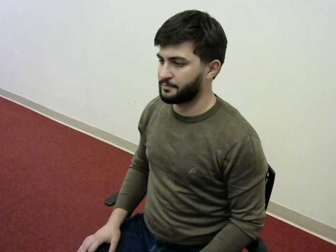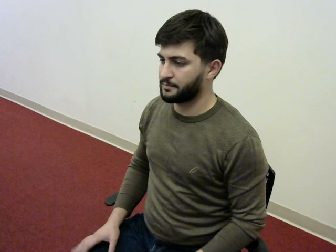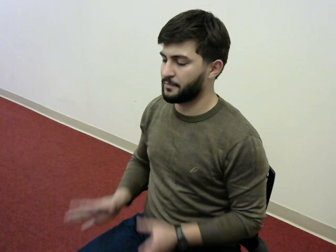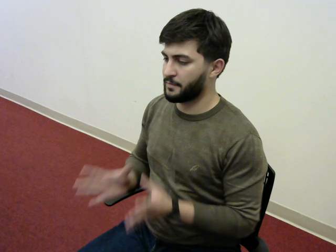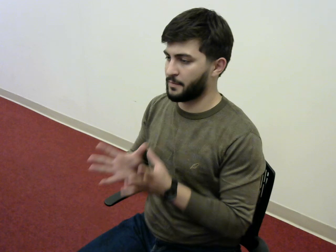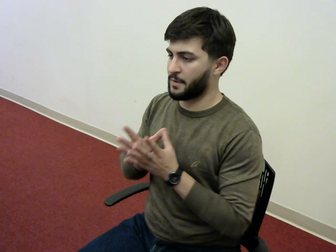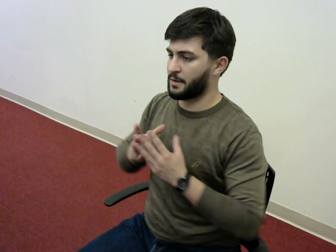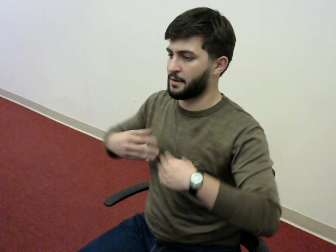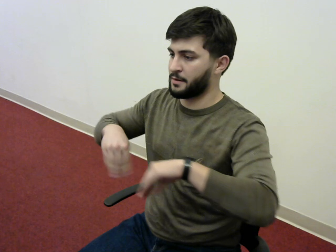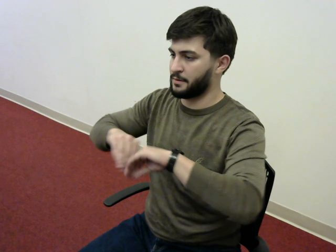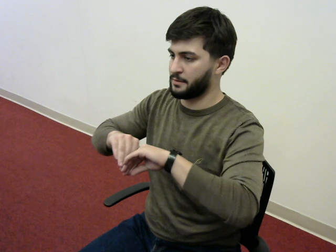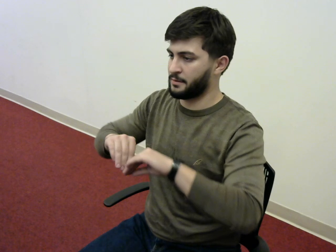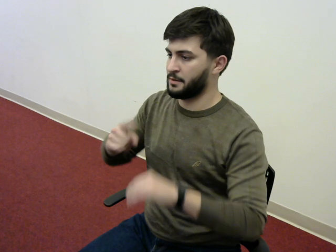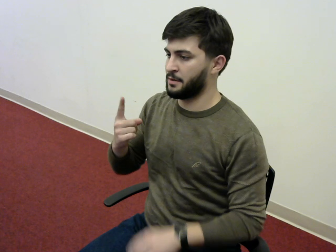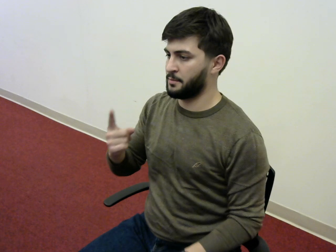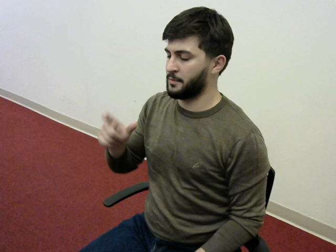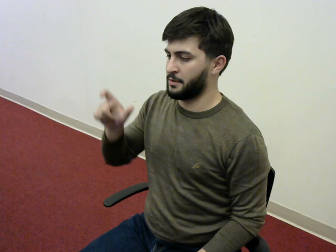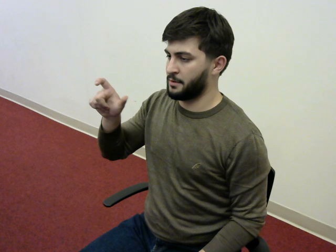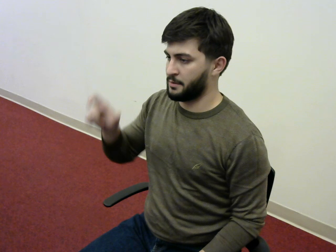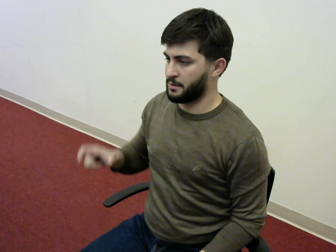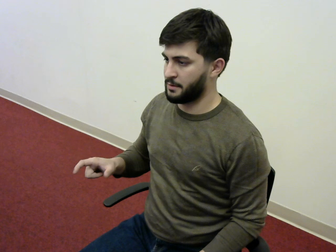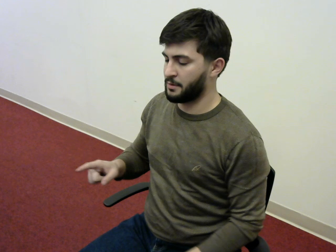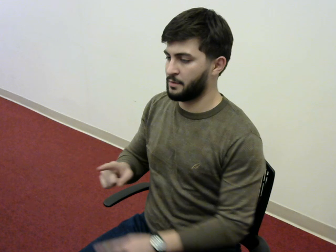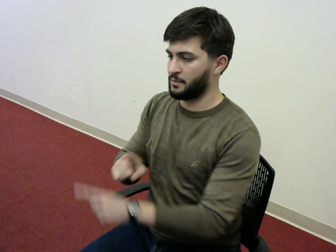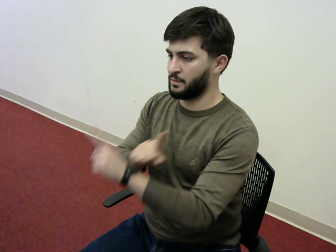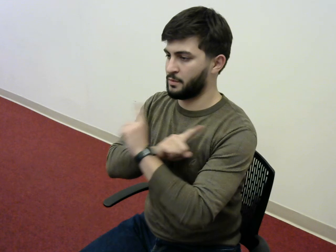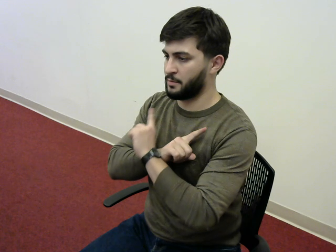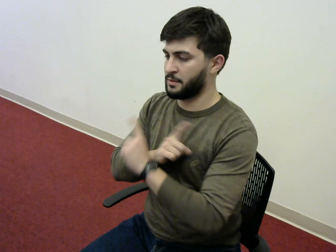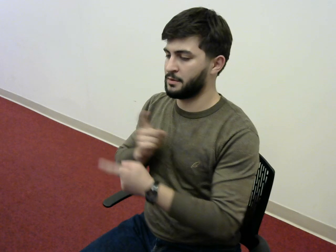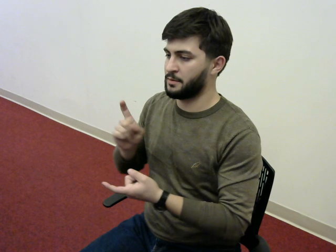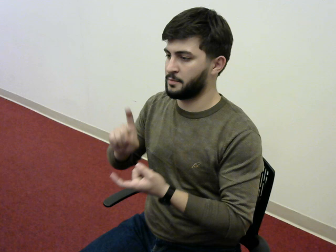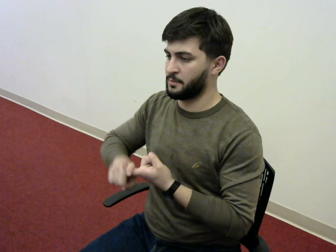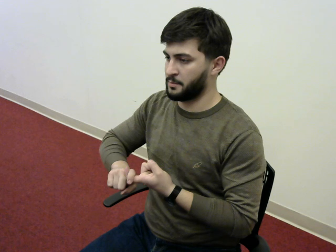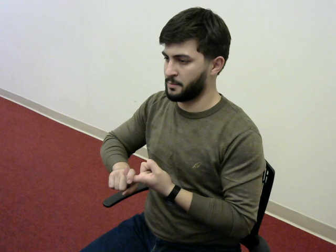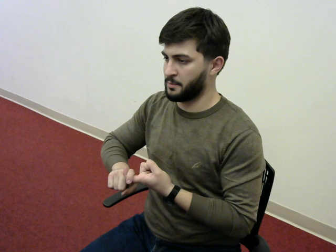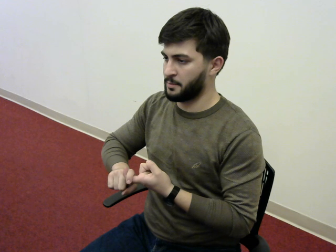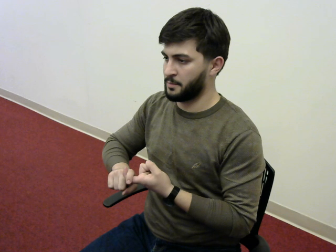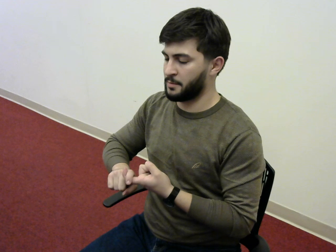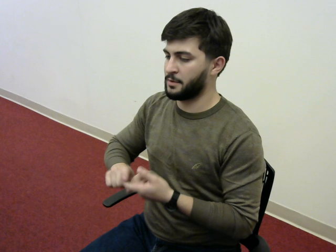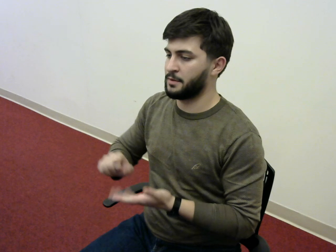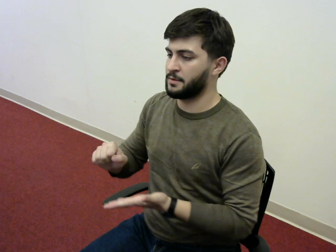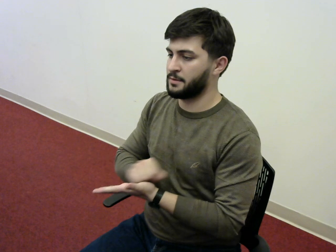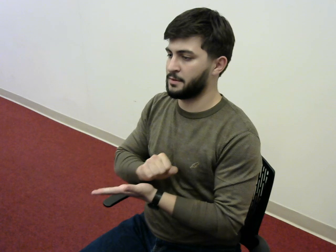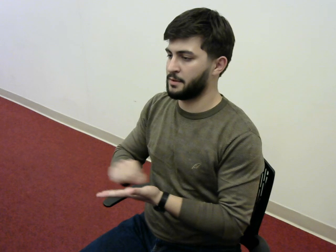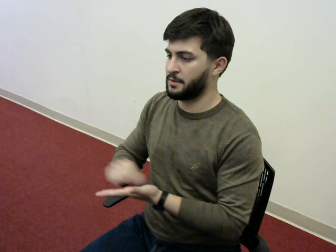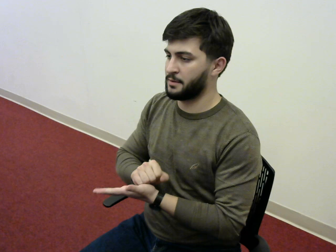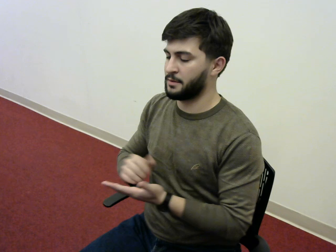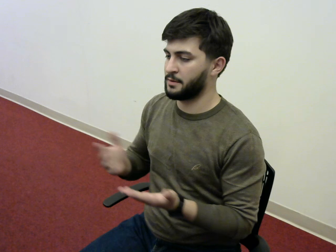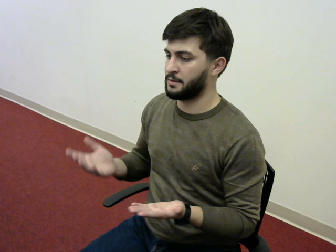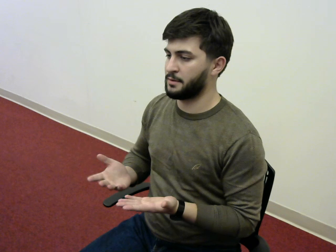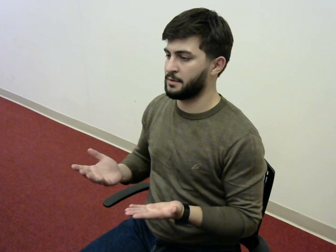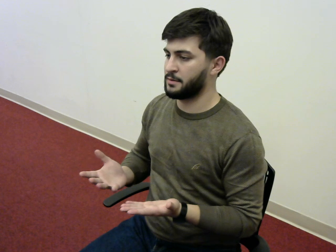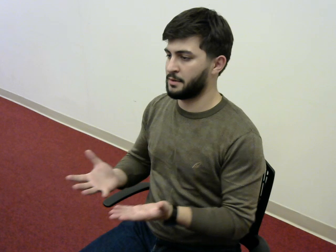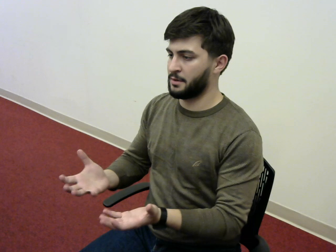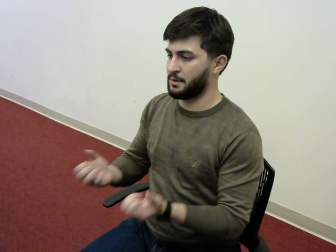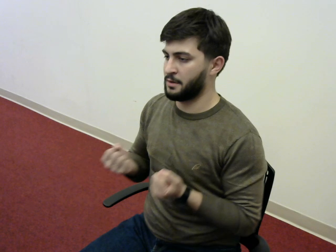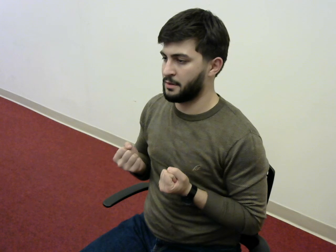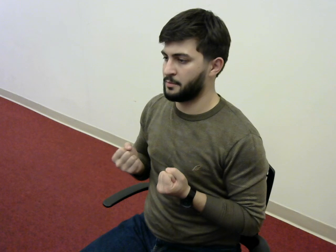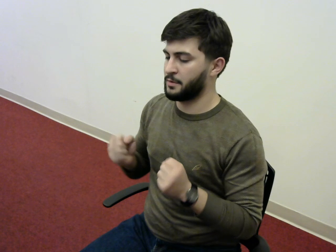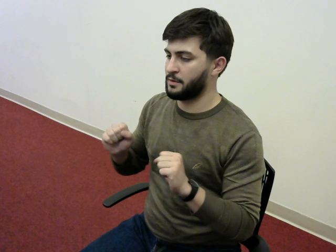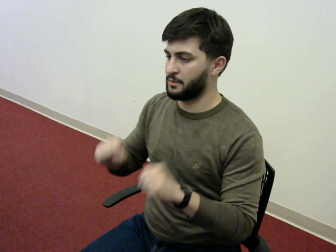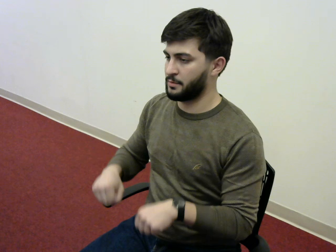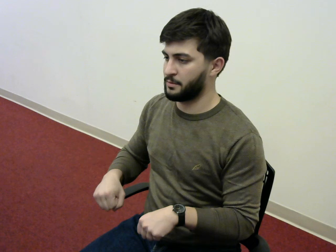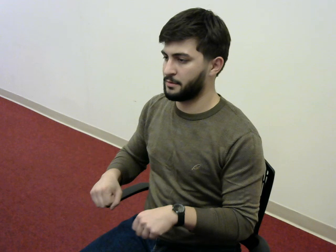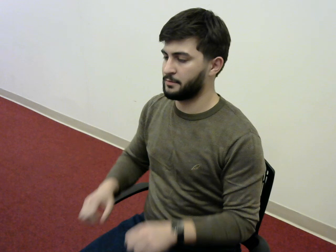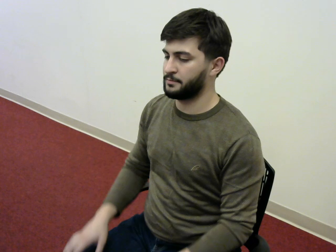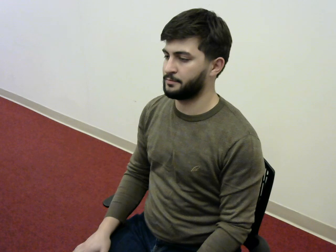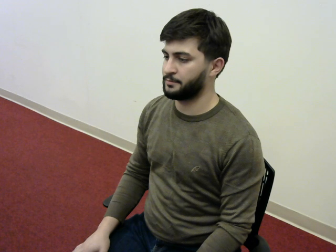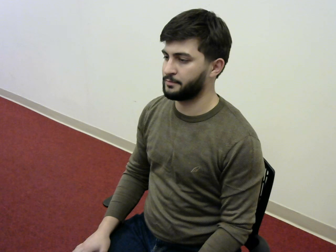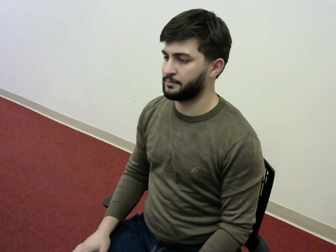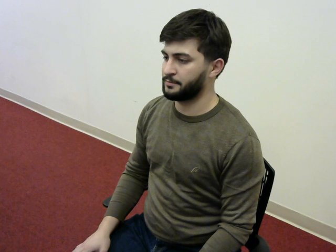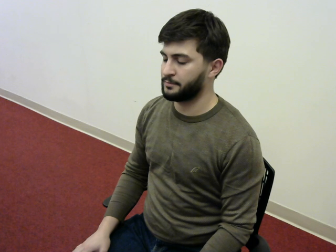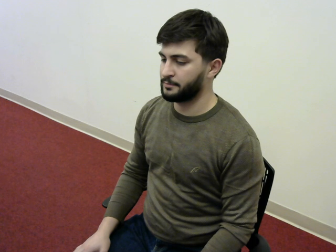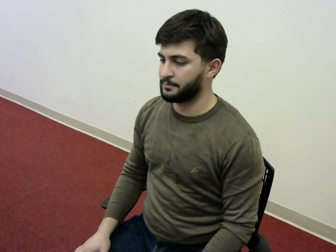Ailədən bir şəxsin ölməsi ilə bağlı sənəd necə almaq olar?